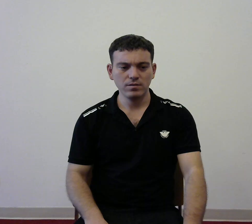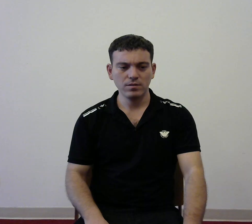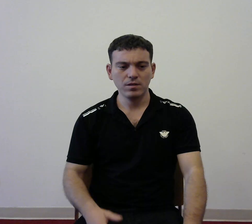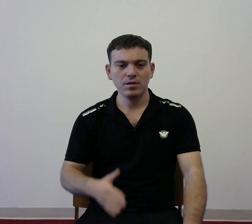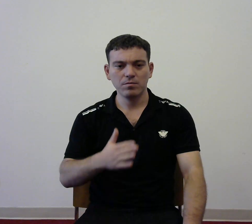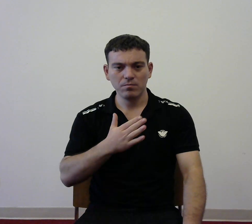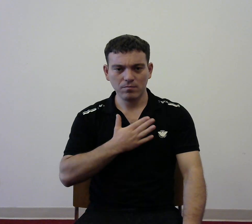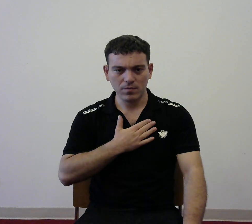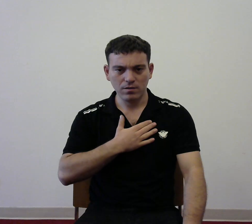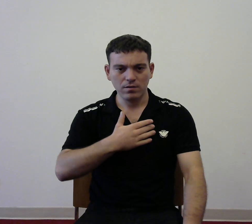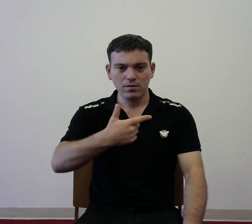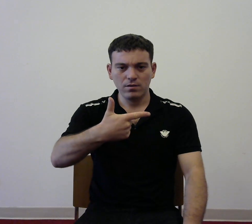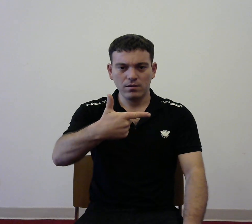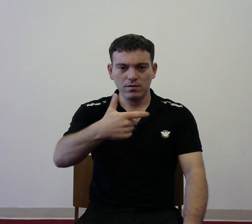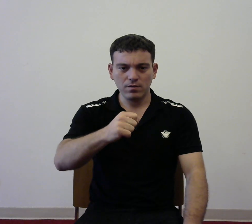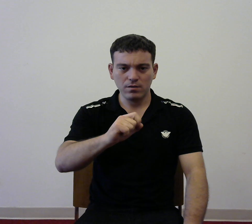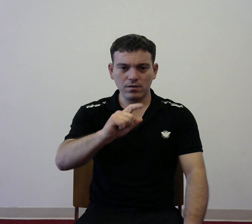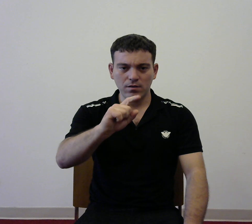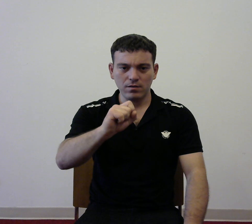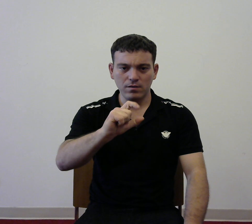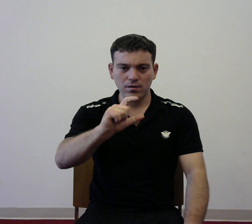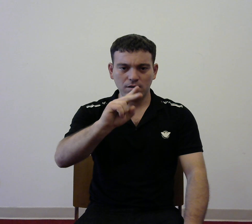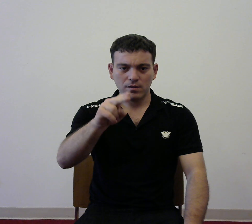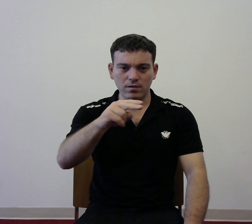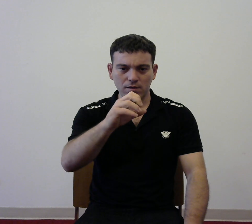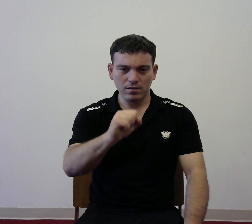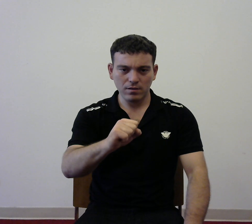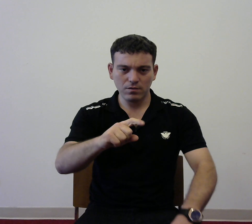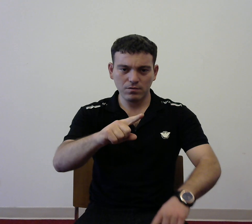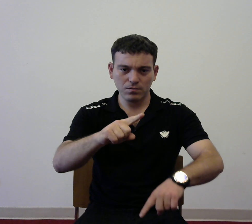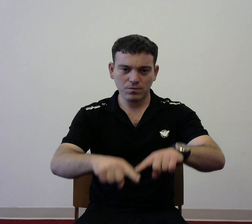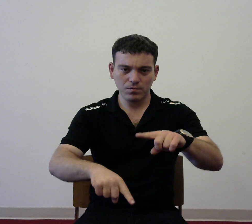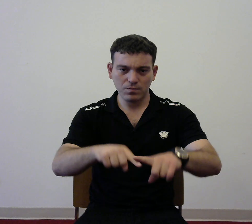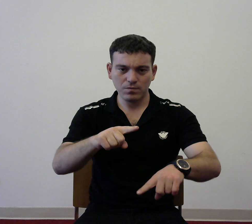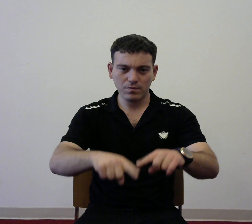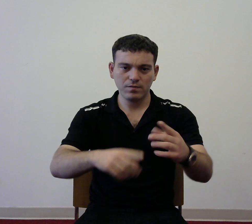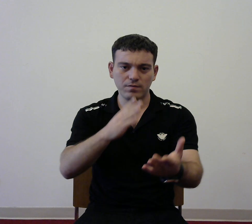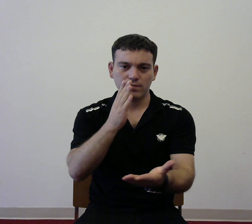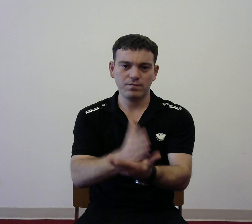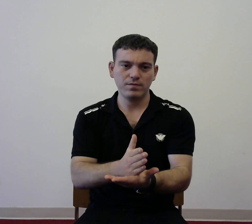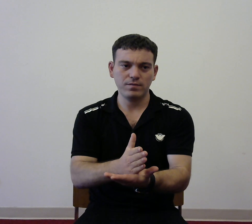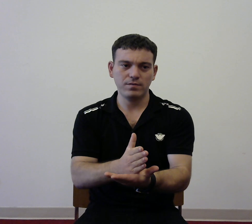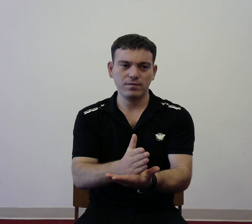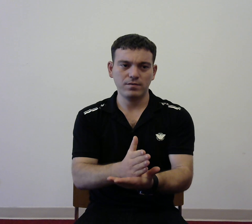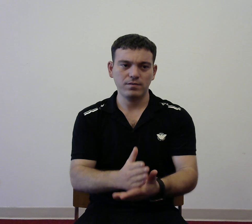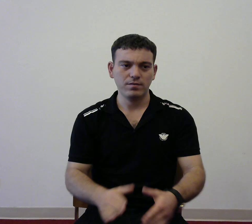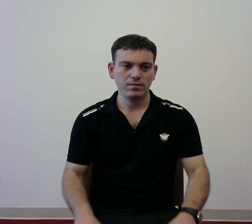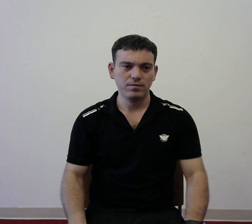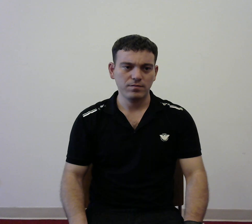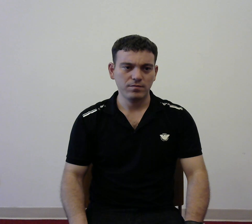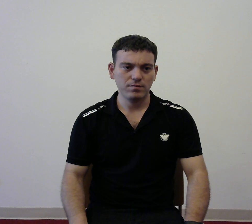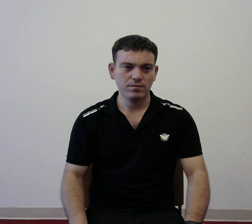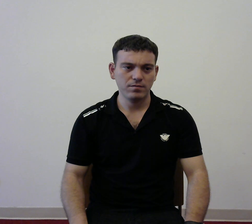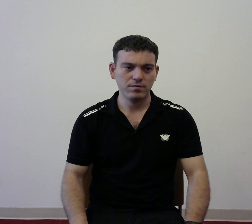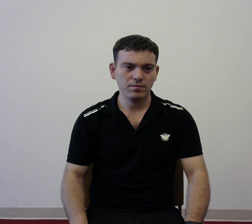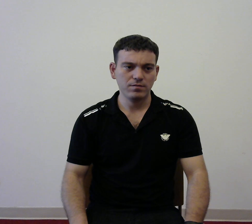Mənim Qazaxda qohumlarım var